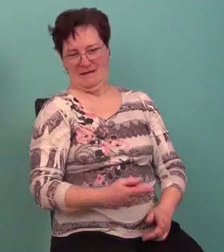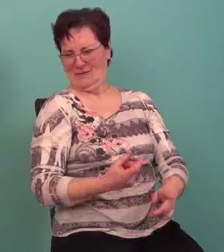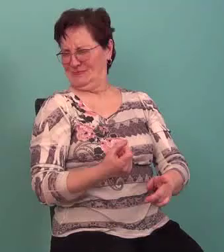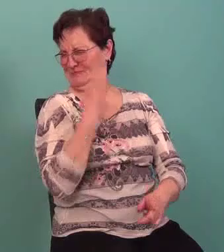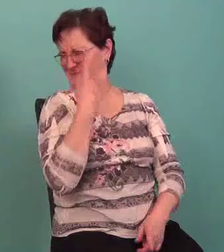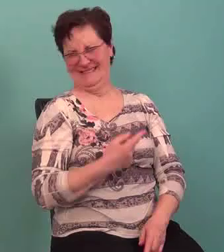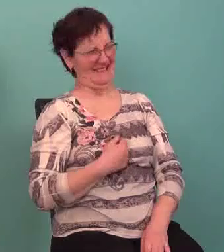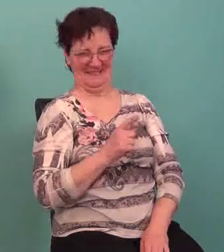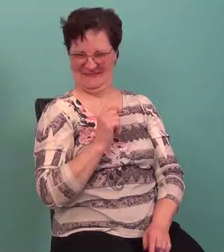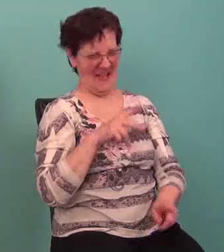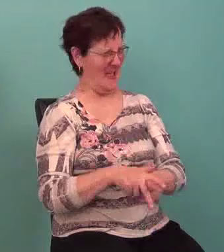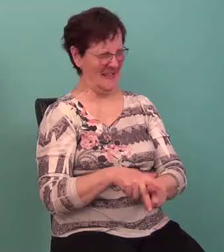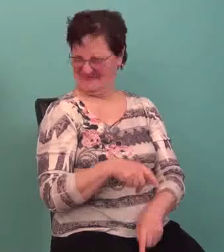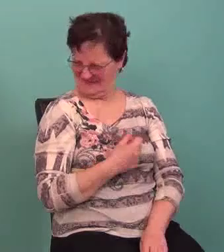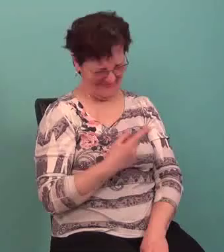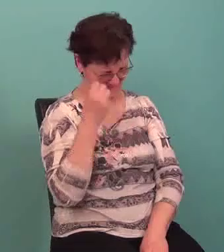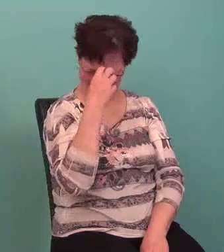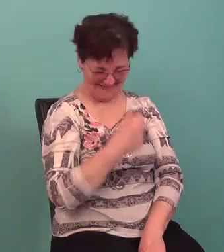To jest dla mnie bardzo dziwnie jeśli chodzi o konia, w szoku jestem!